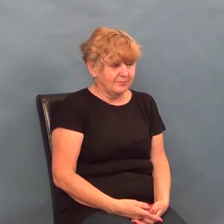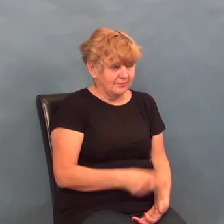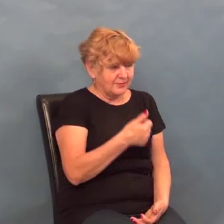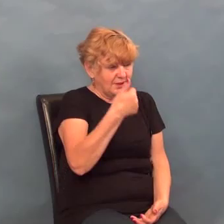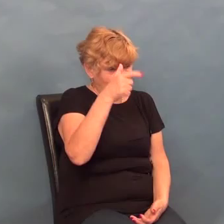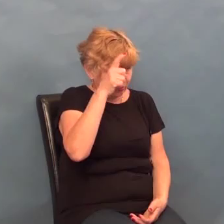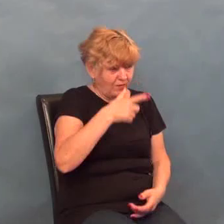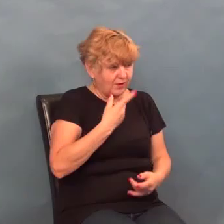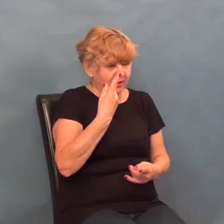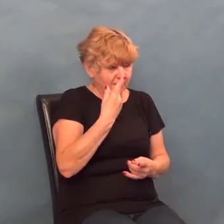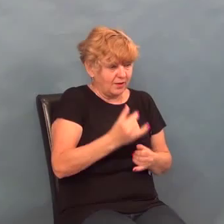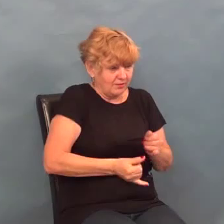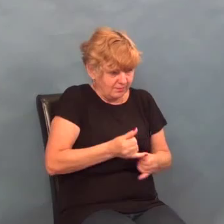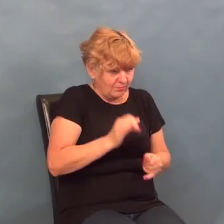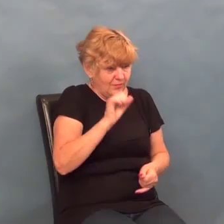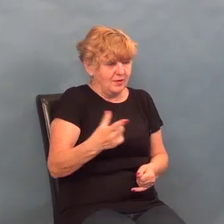Jeden człowiek i jeden rower to tak.